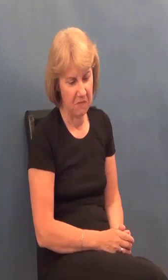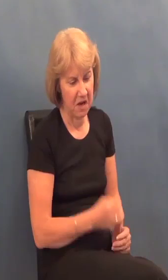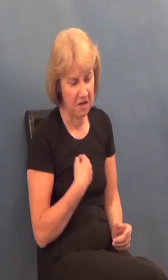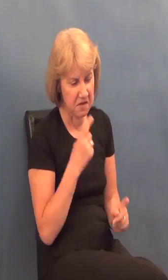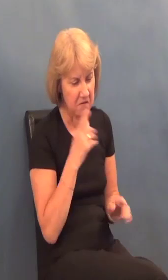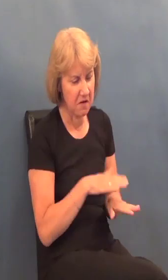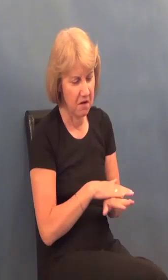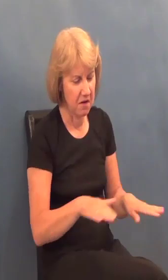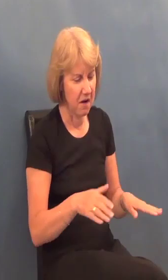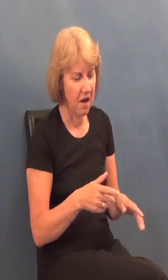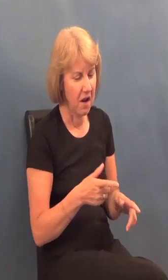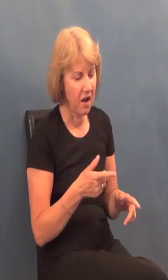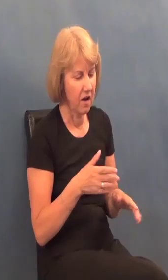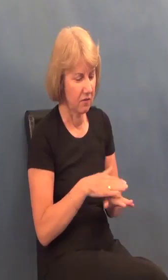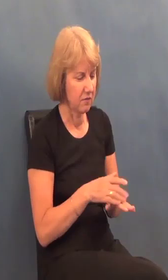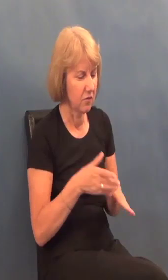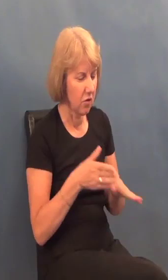Uważam, że te podłoże to droga.